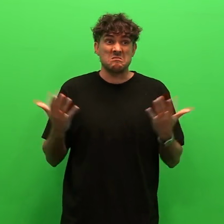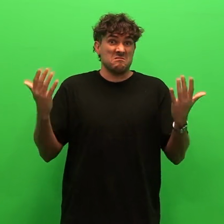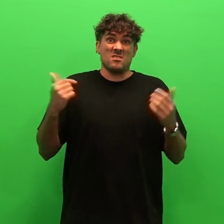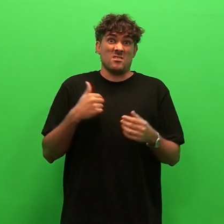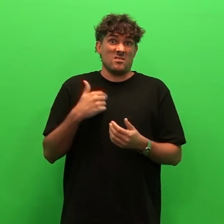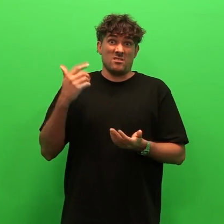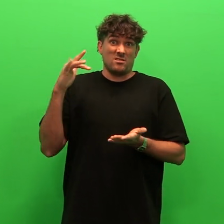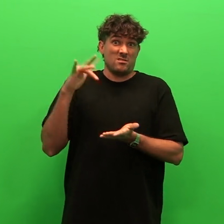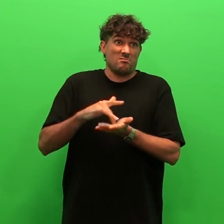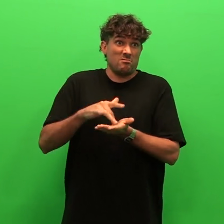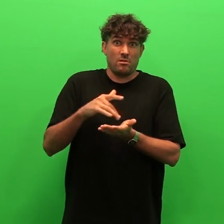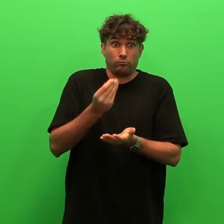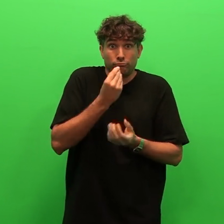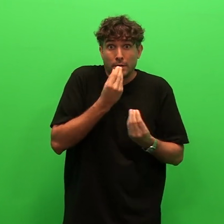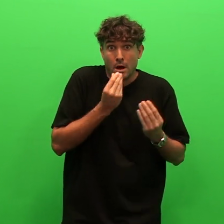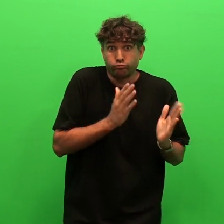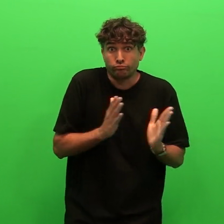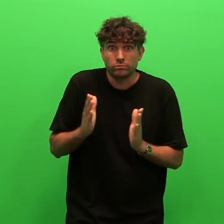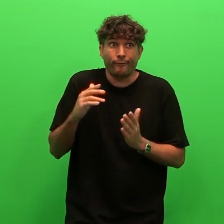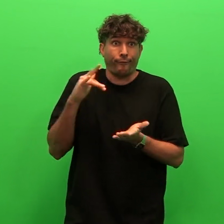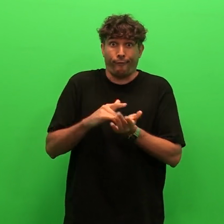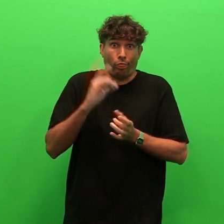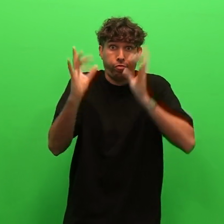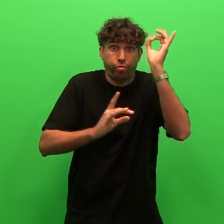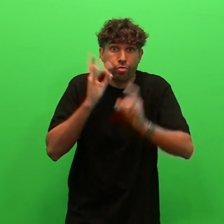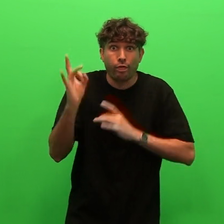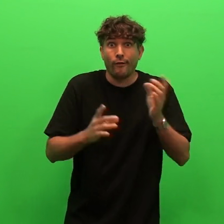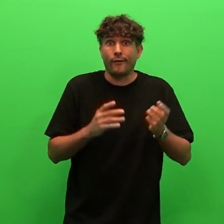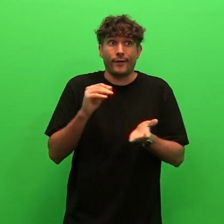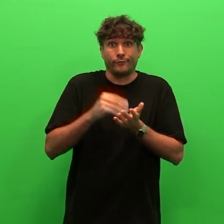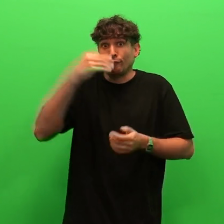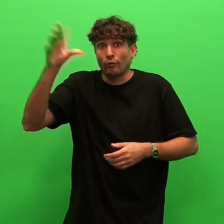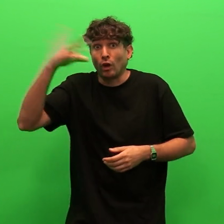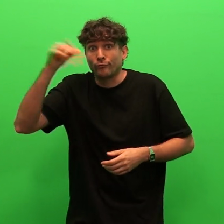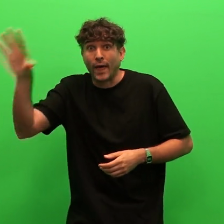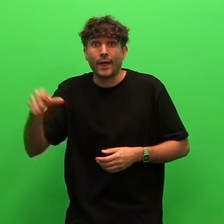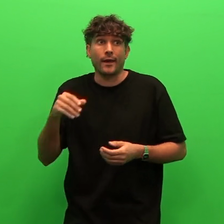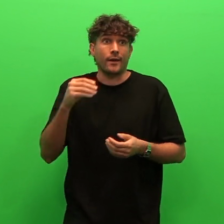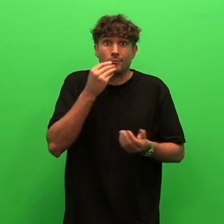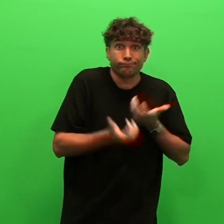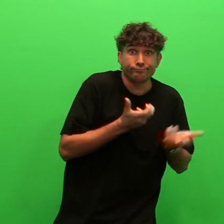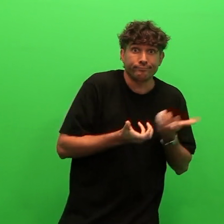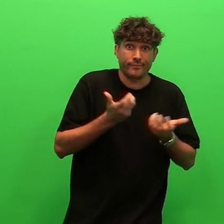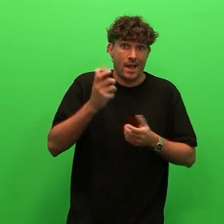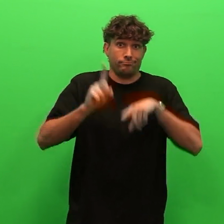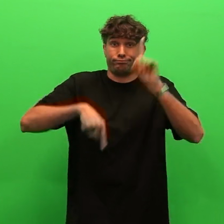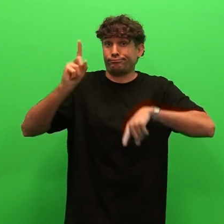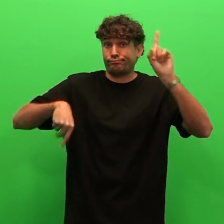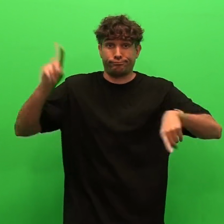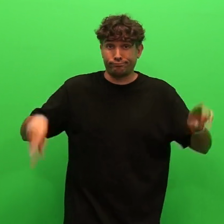No ho sé, de vegades menjo de manera molt endreçada, de vegades menjo ximpleries, de vegades menjo fora, o també em cuino. Depèn molt.